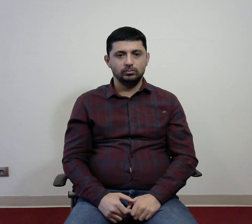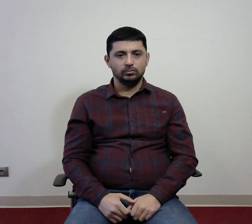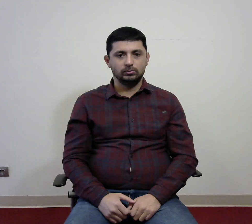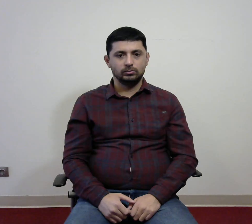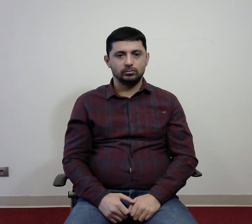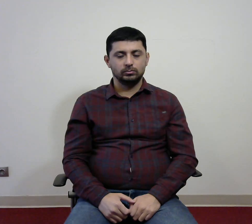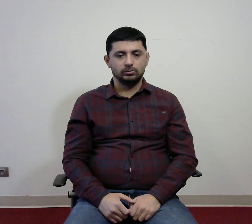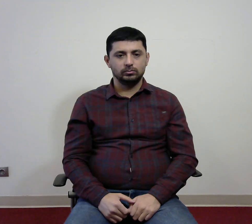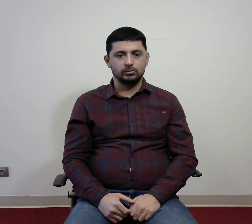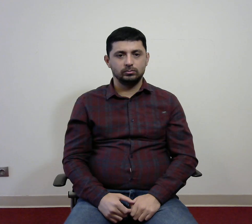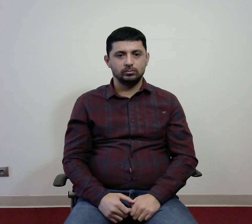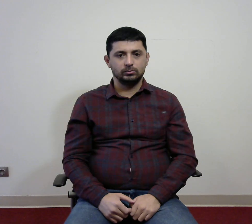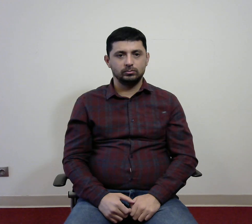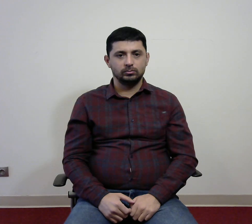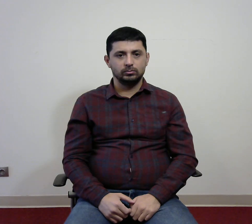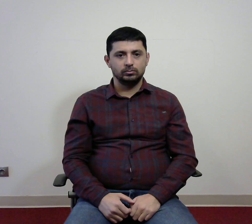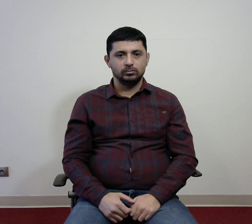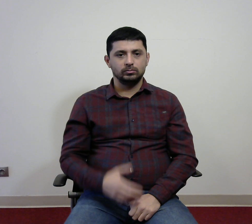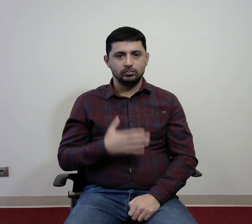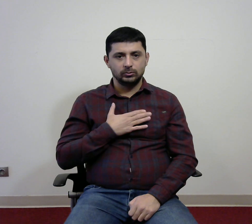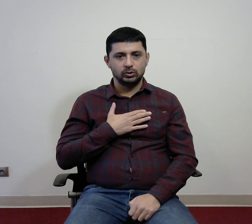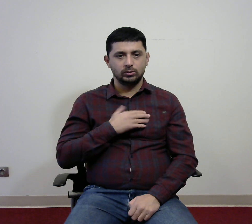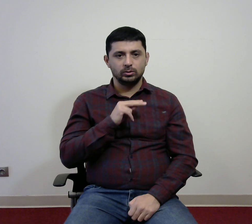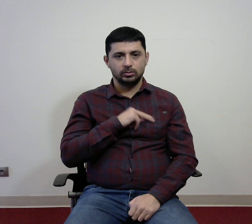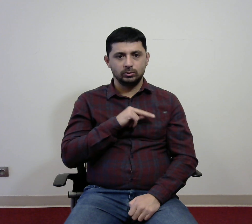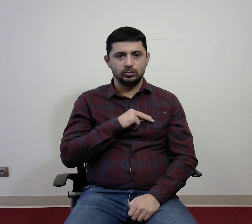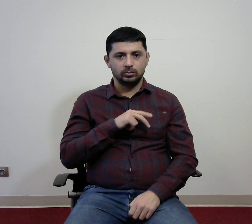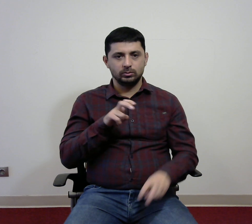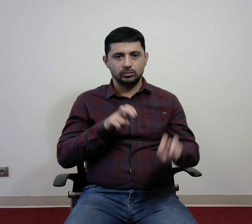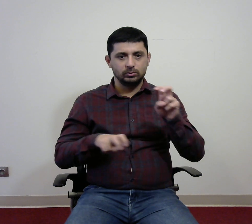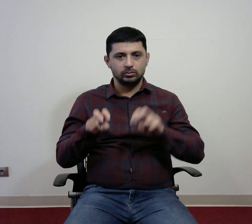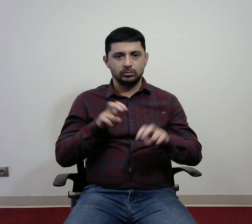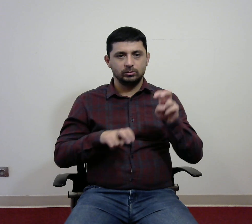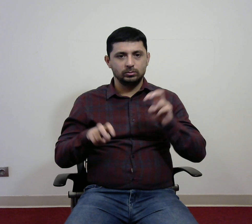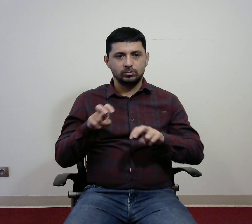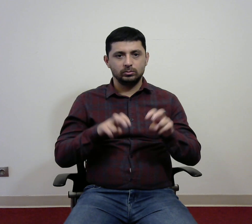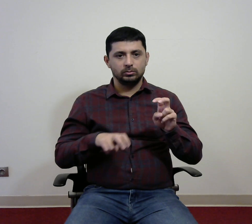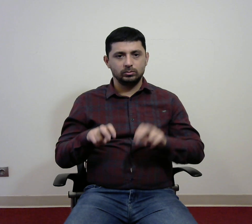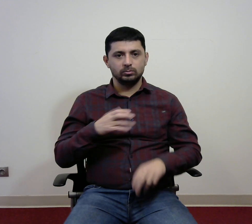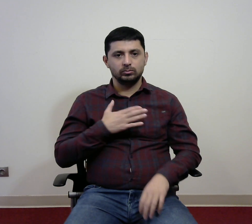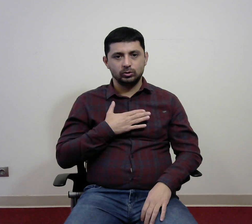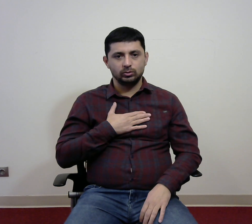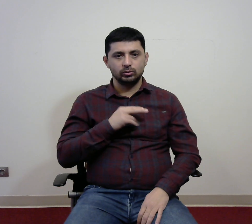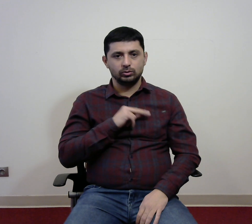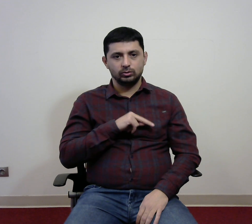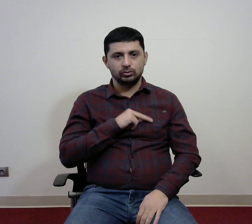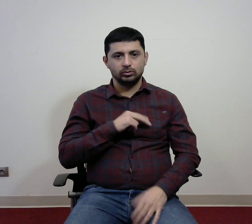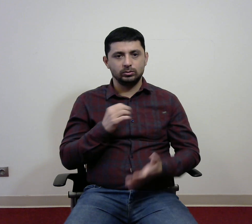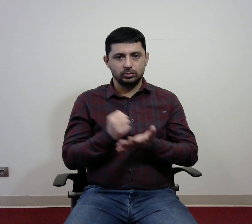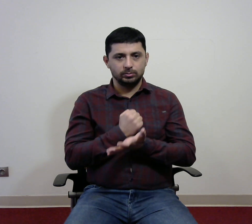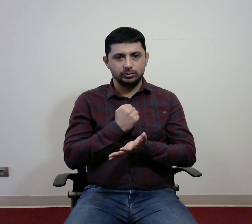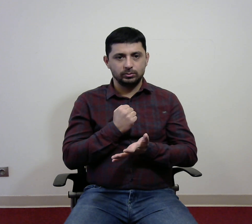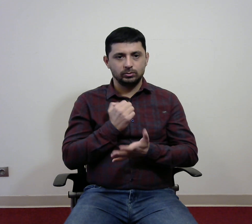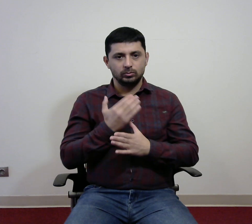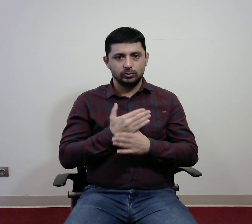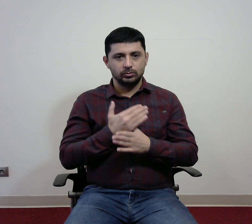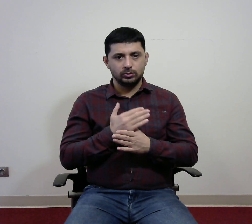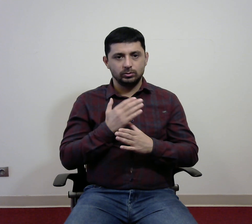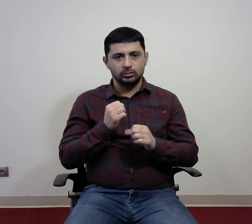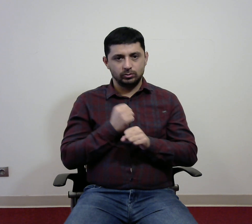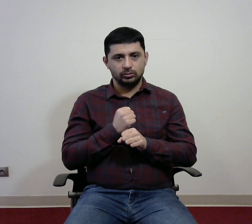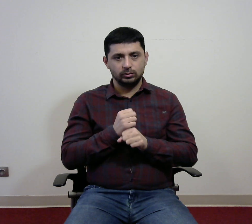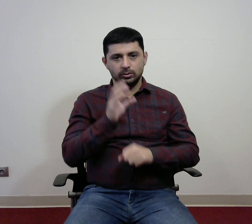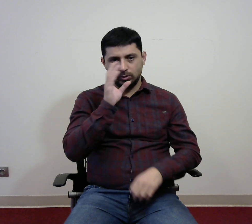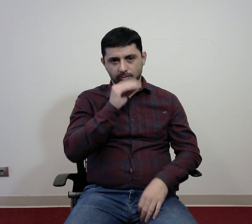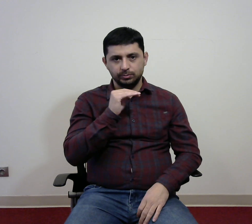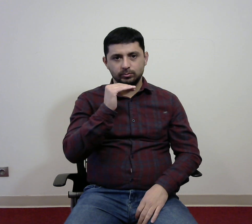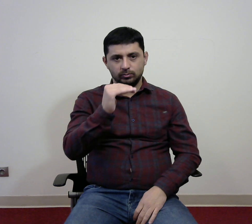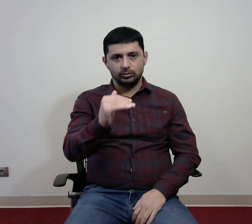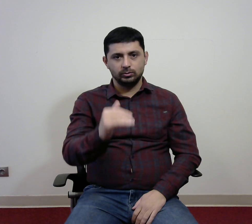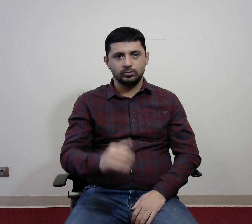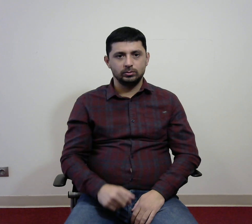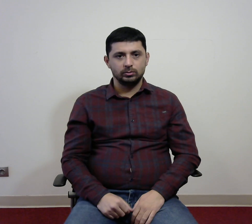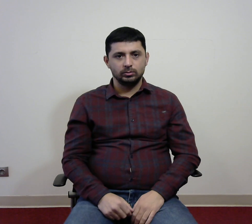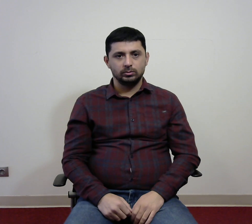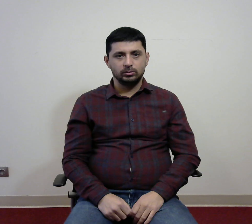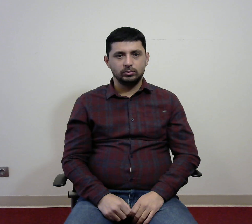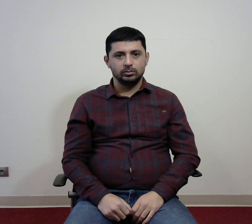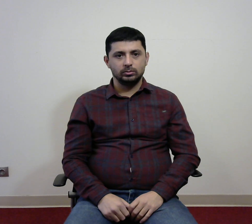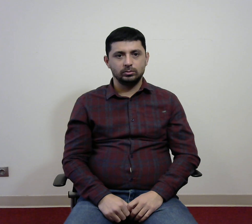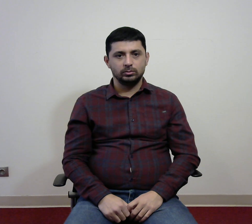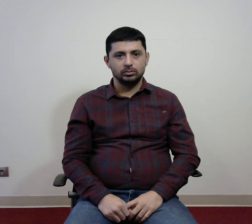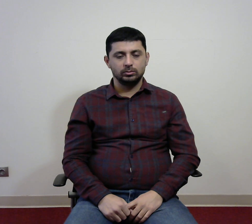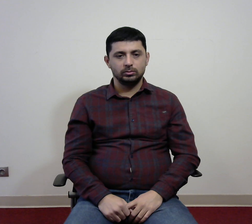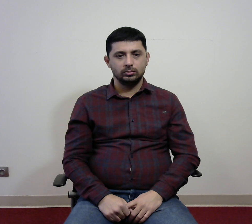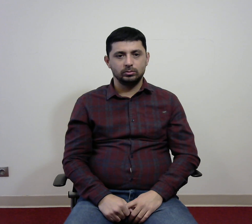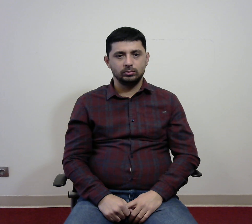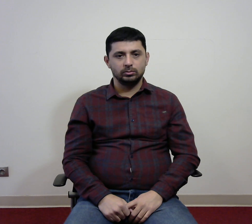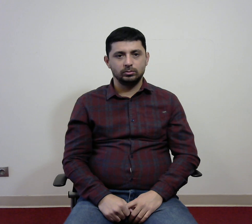Mən iş axtarıram, mənə iş tapmaqda kömək edə bilərsinizmi?